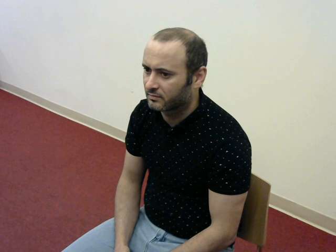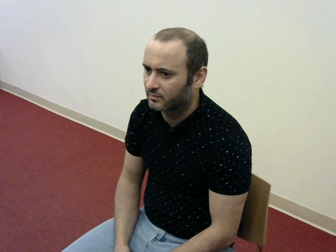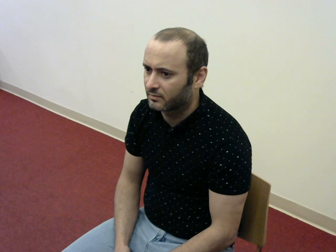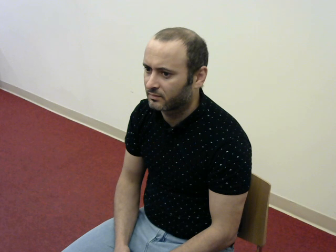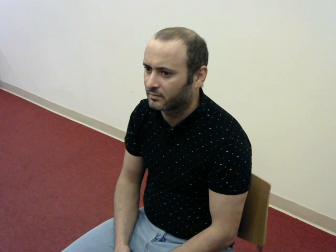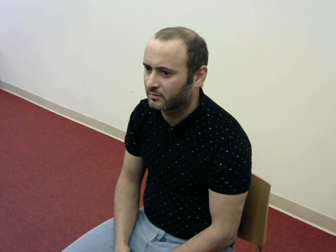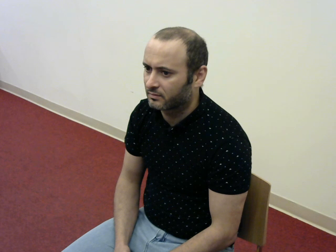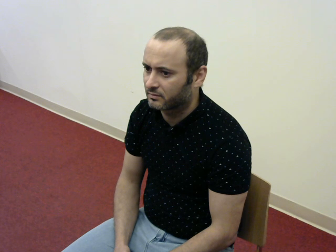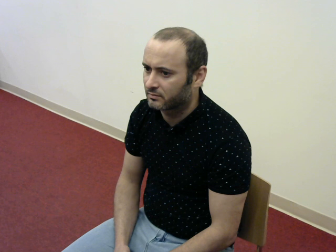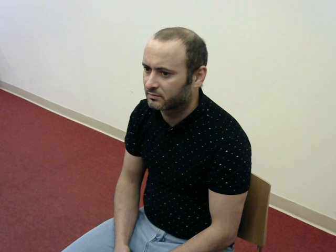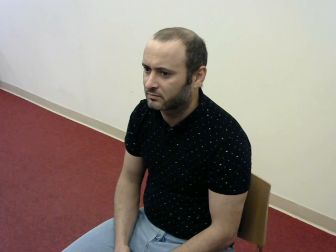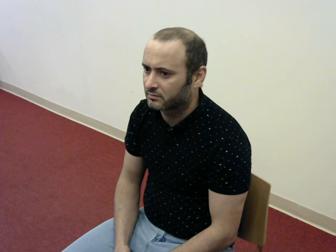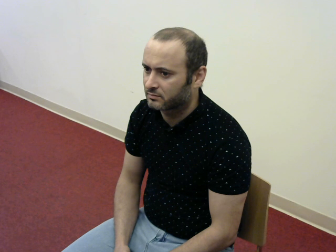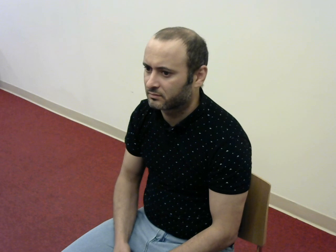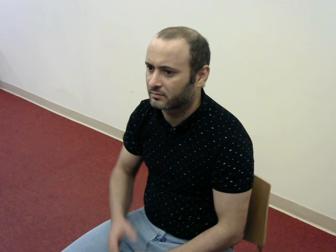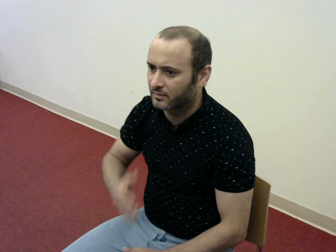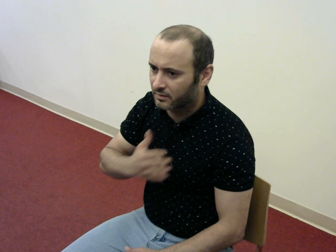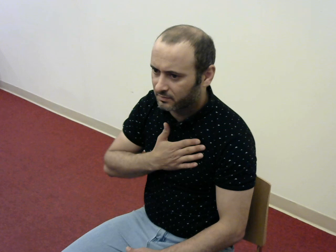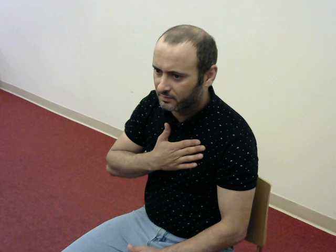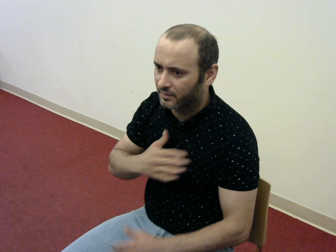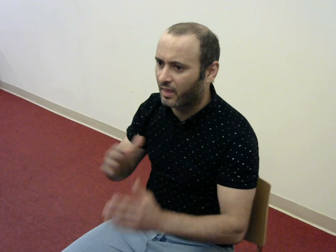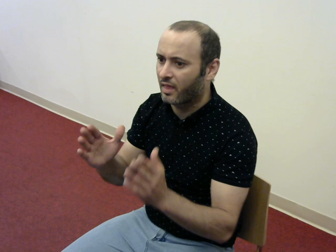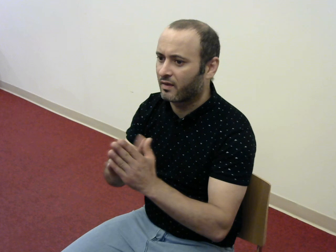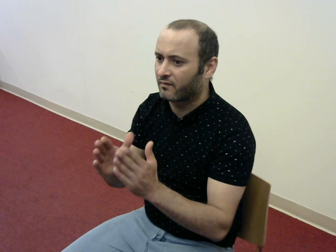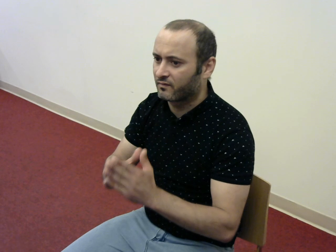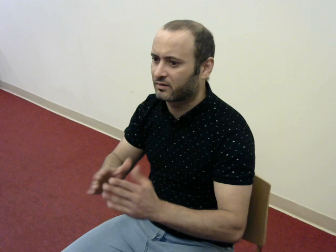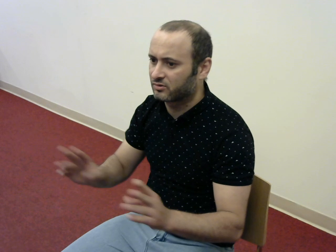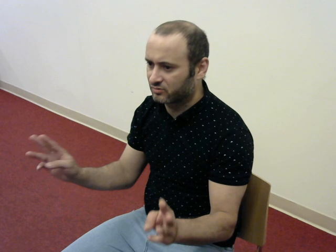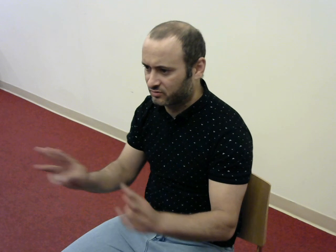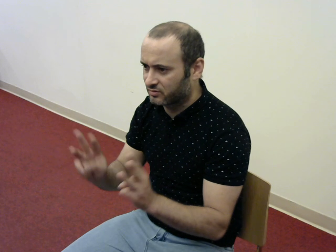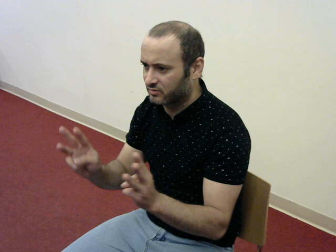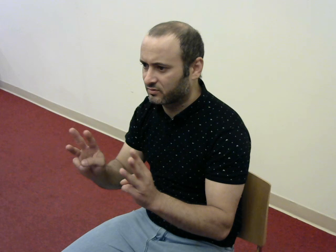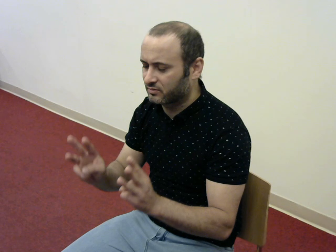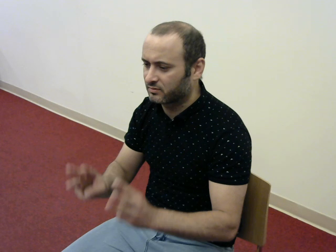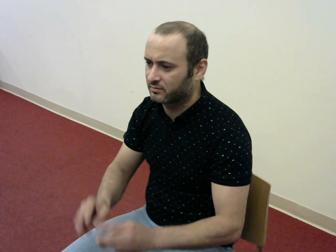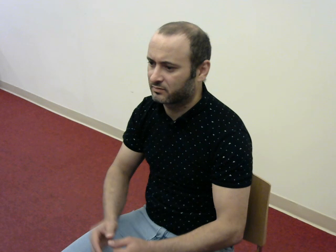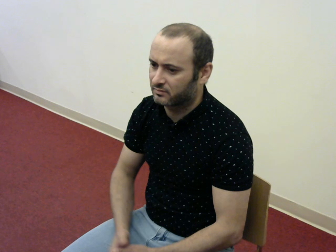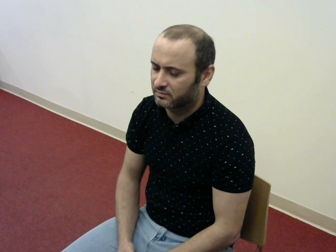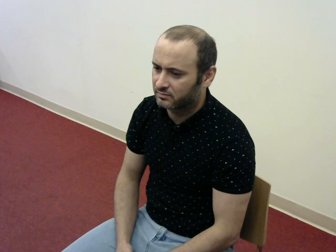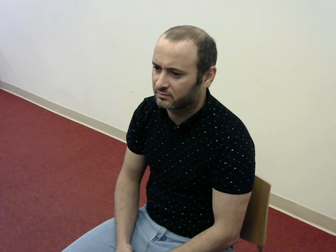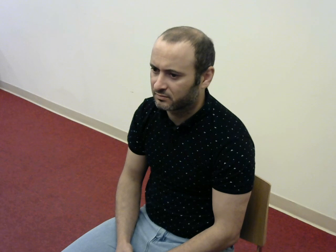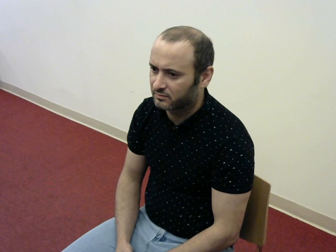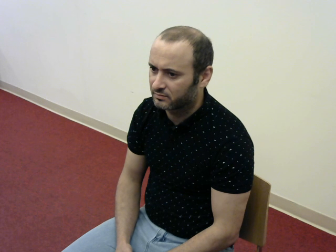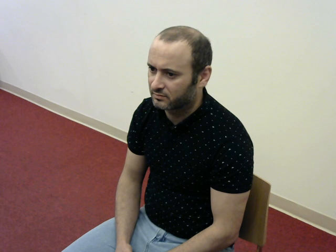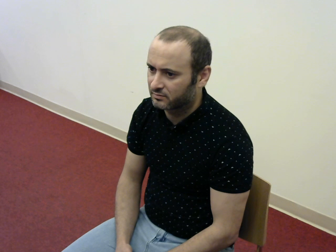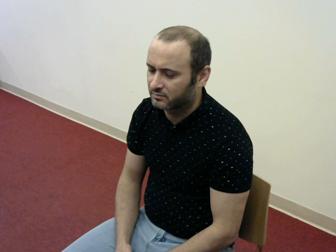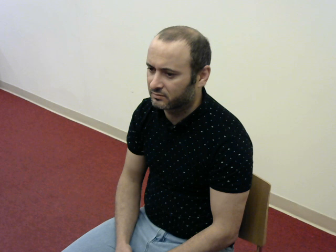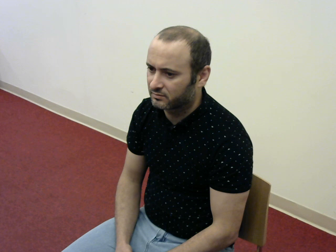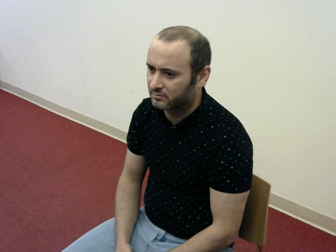Bizim evizim yanır